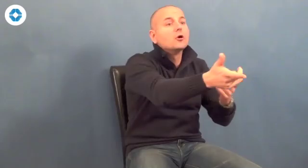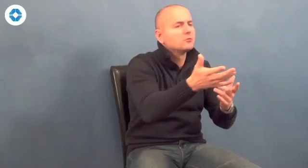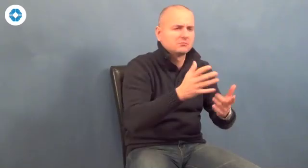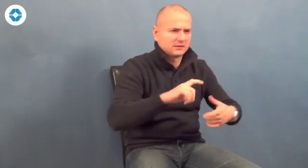Nic.